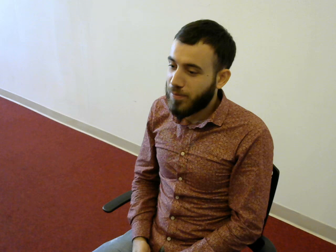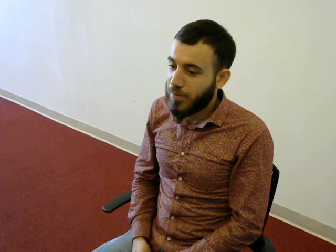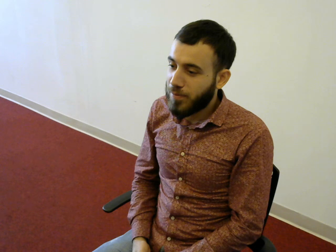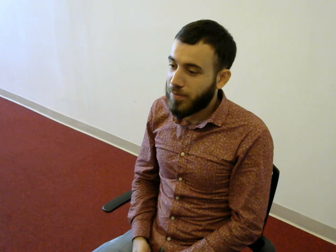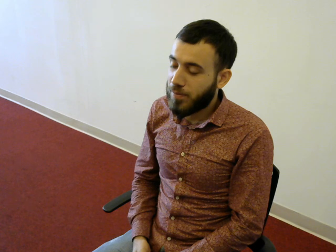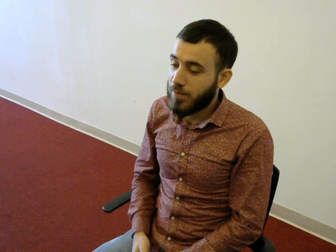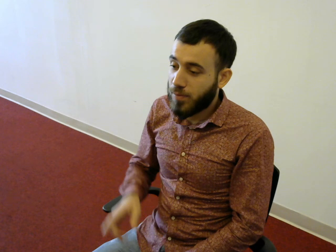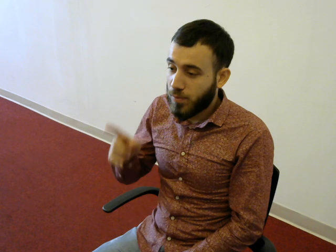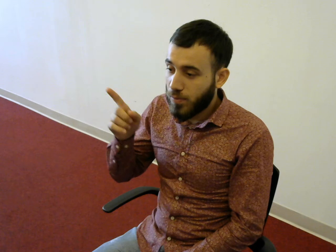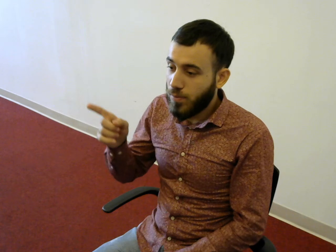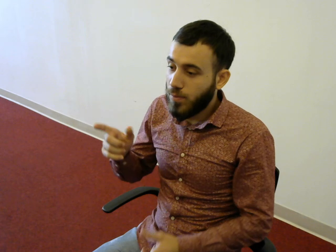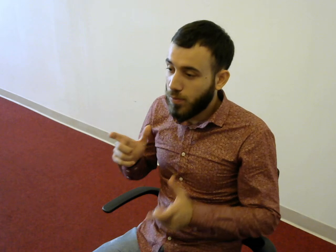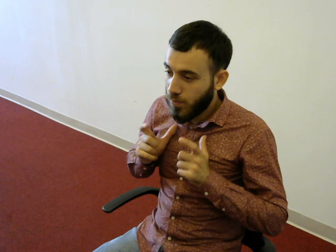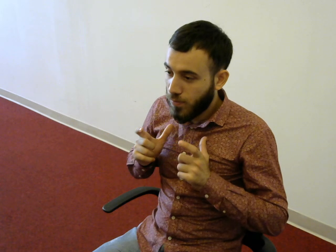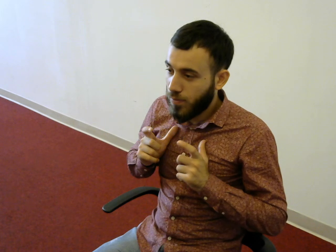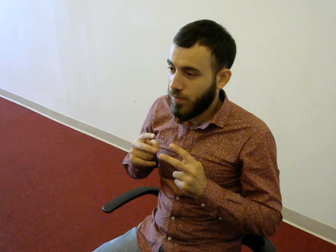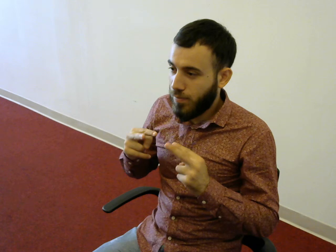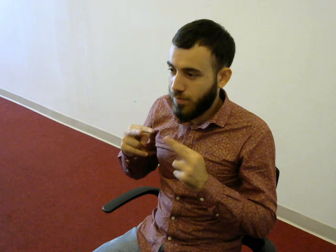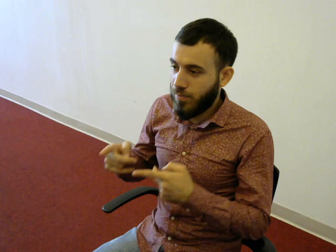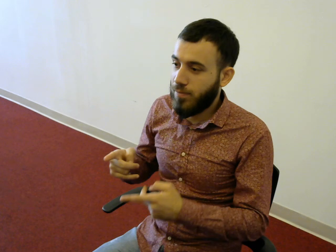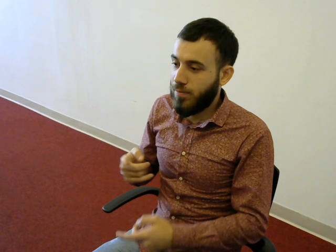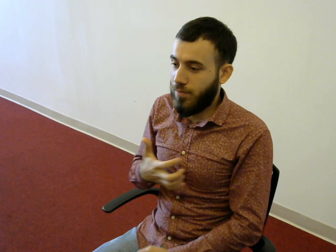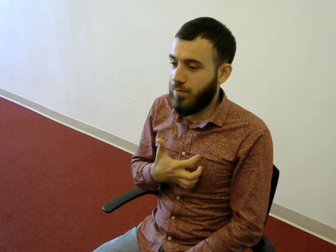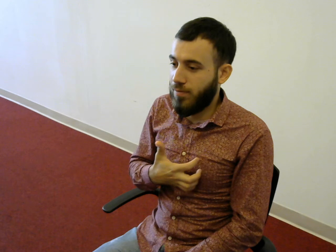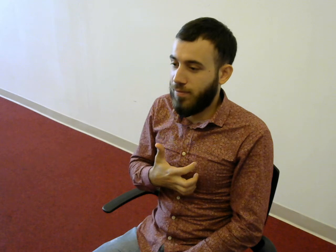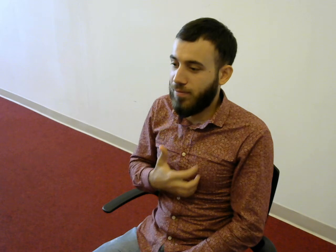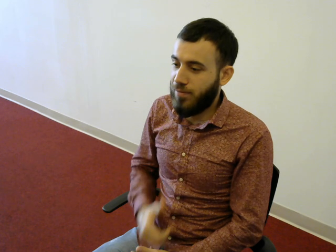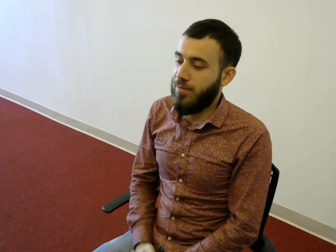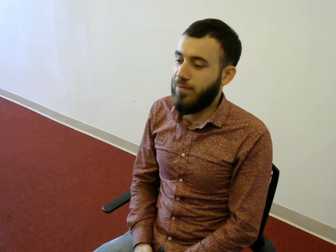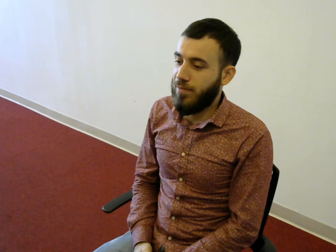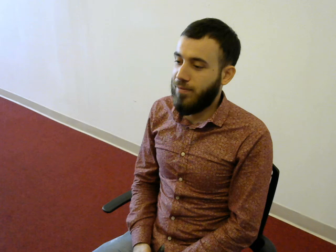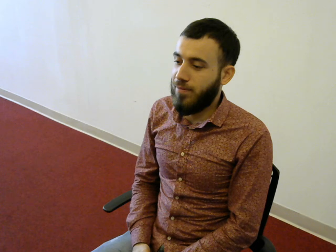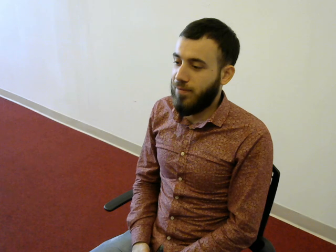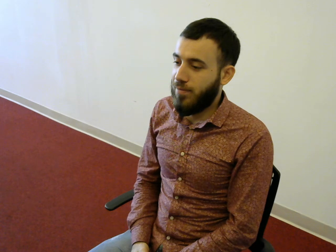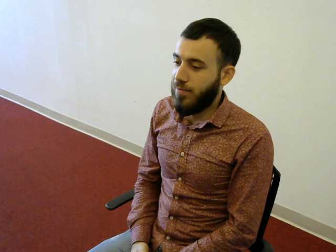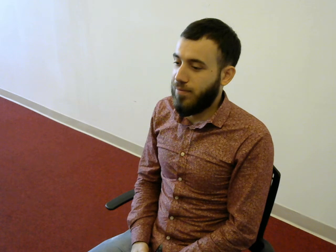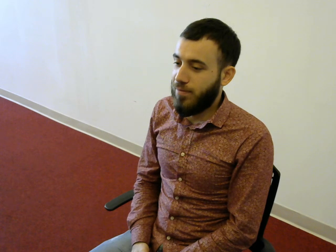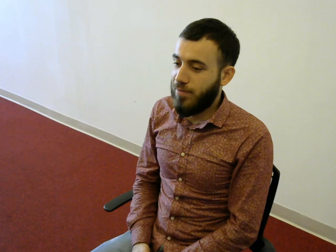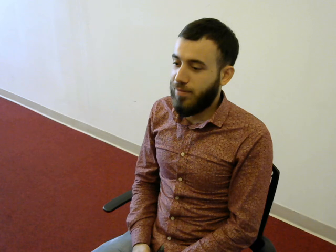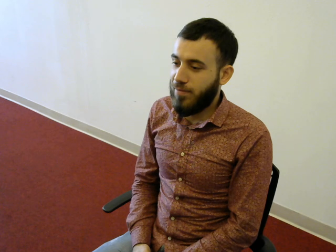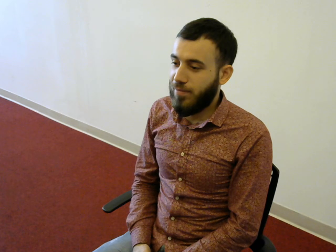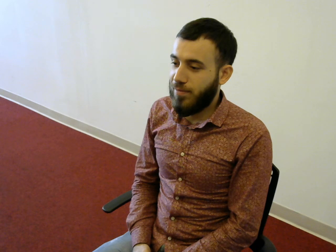O köynəyini dəyişmək istəyir